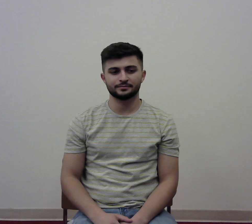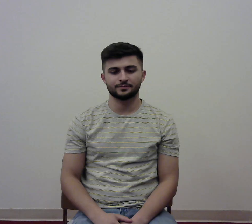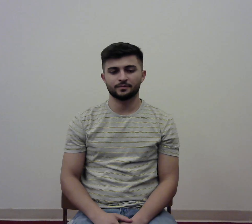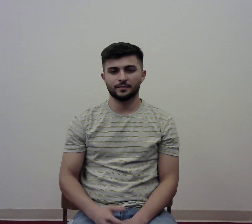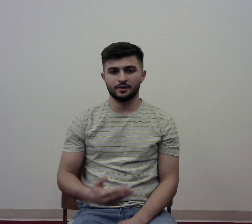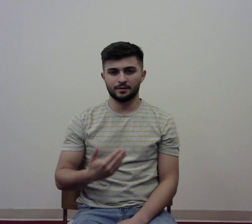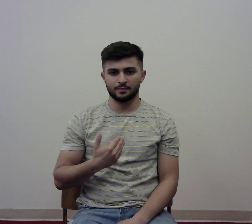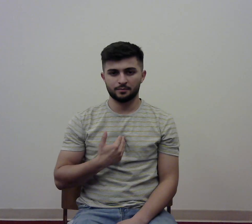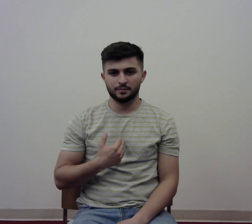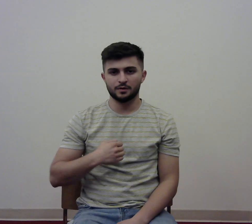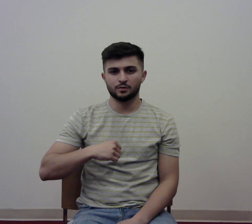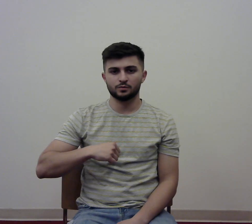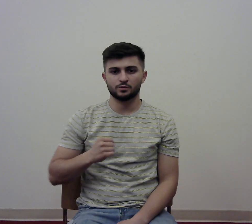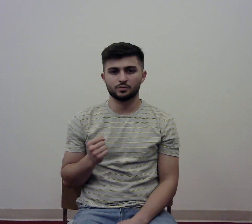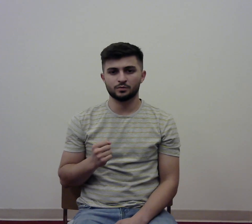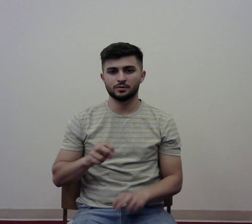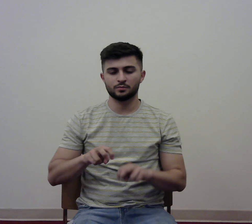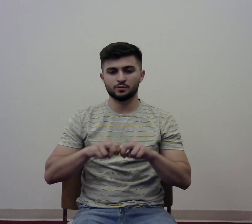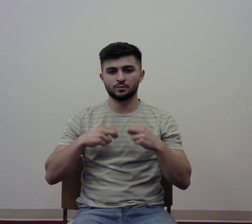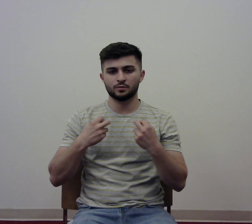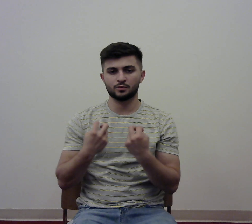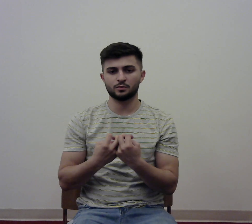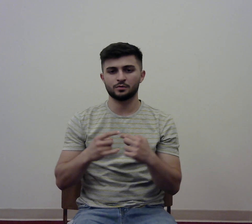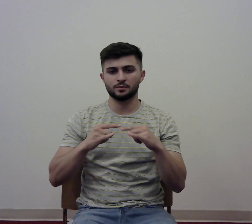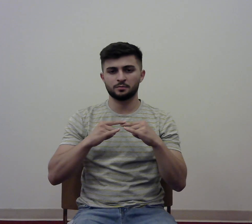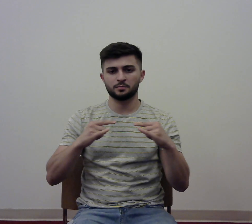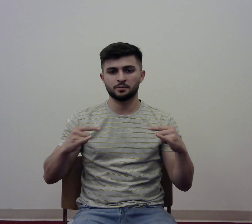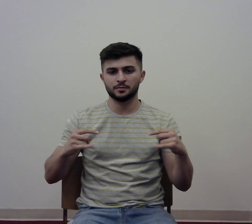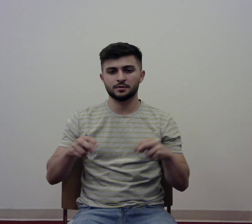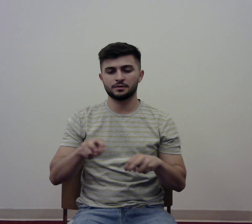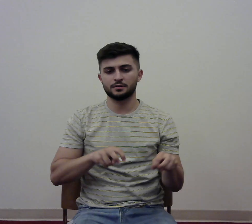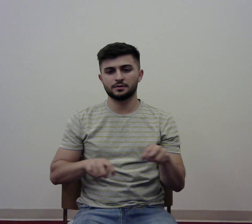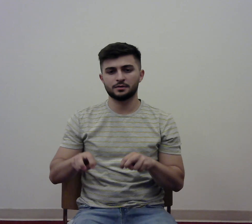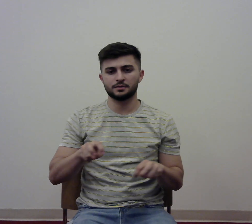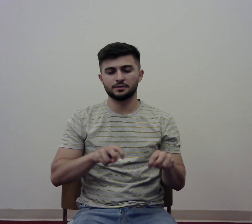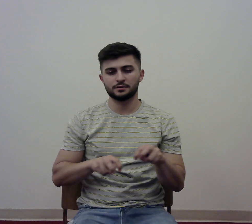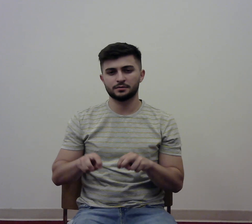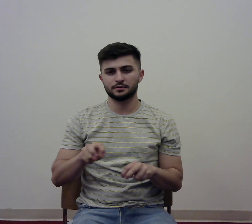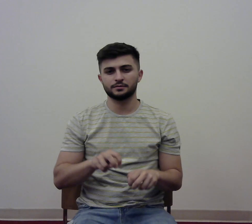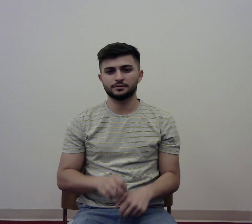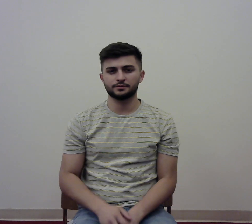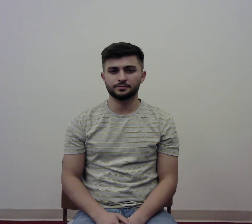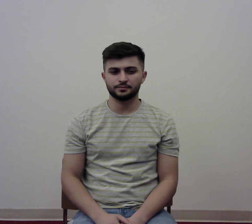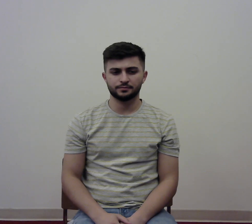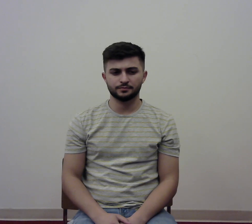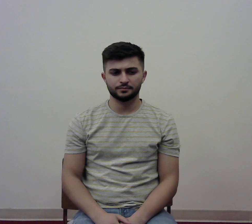Mən dostlarımın olduğu masanı axtarıram